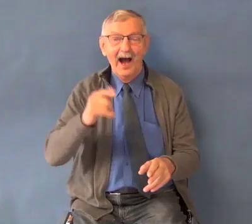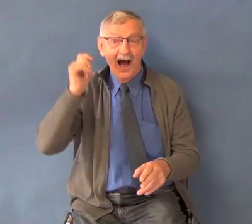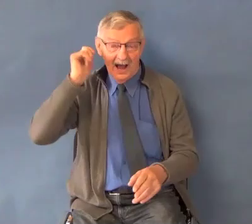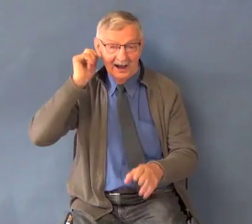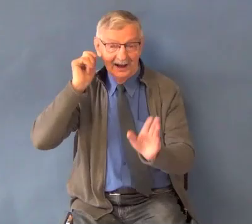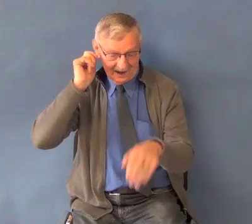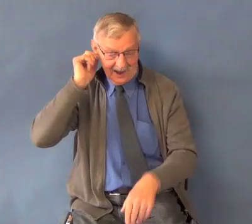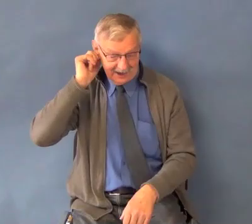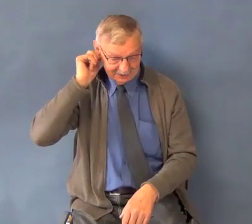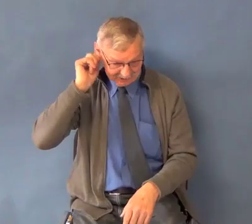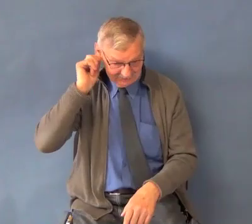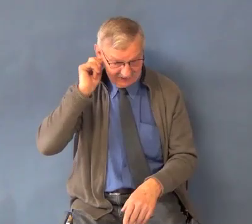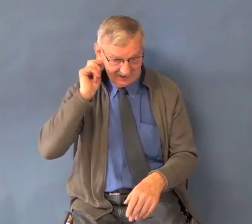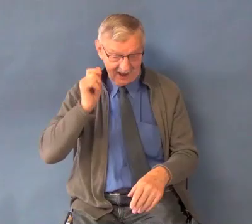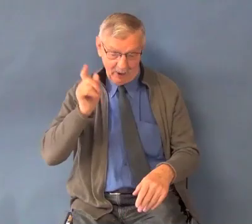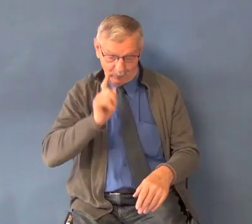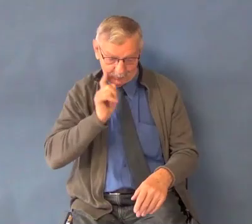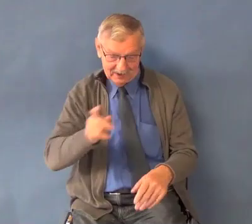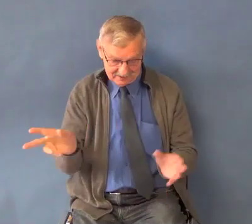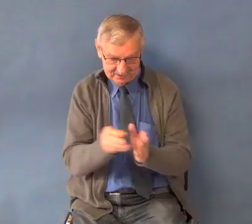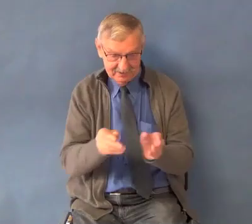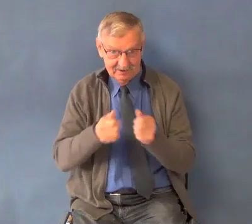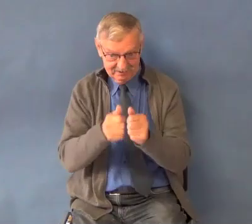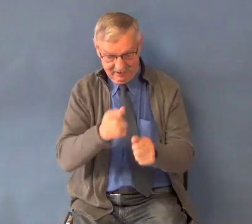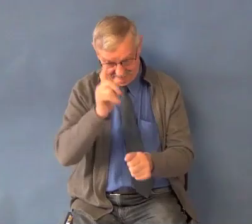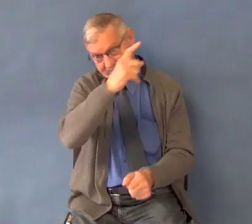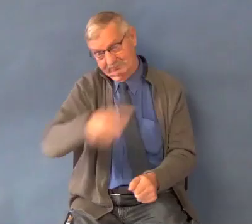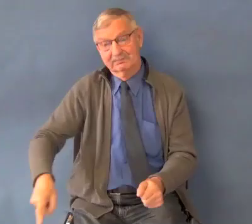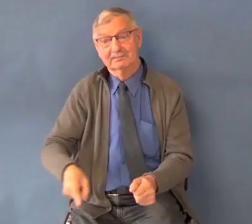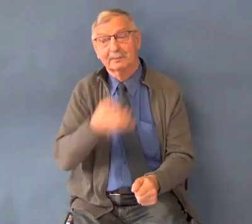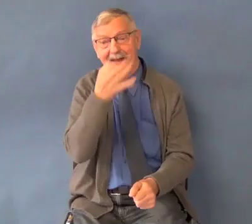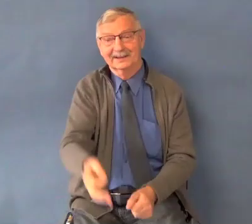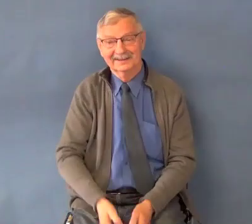Hej, a dziewczyna z chłopakiem idą razem, i to jest przekreślone.